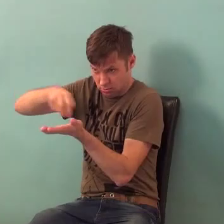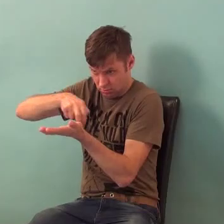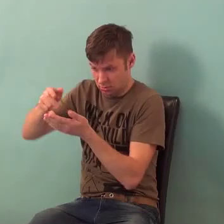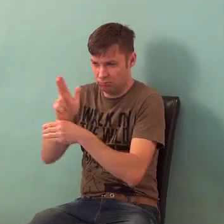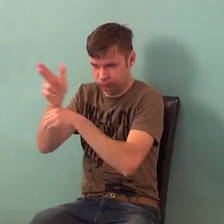Wchodzę przez drzwi.